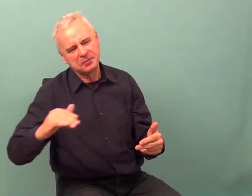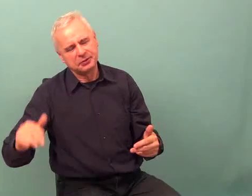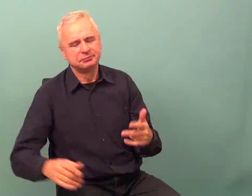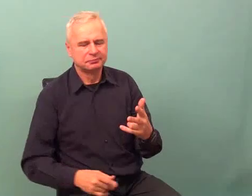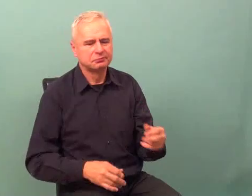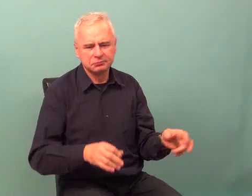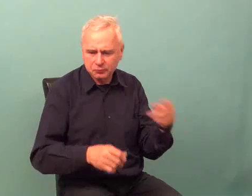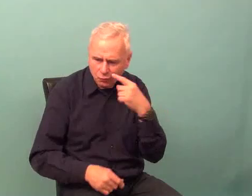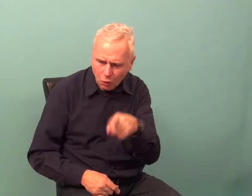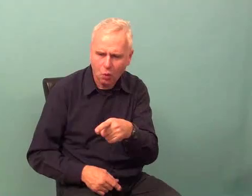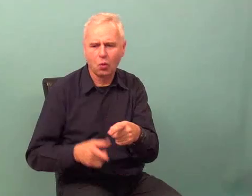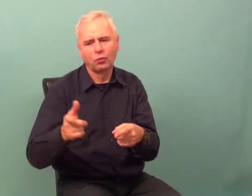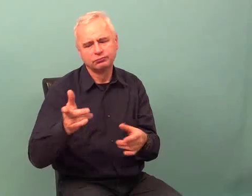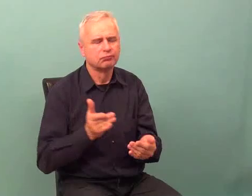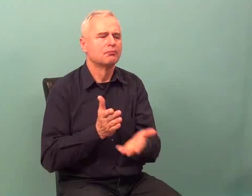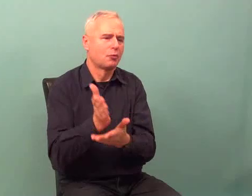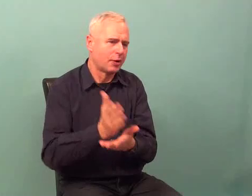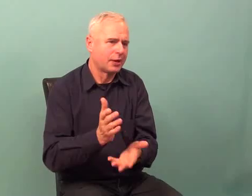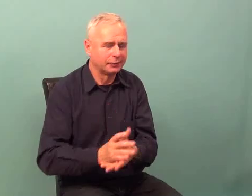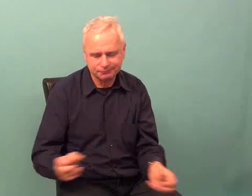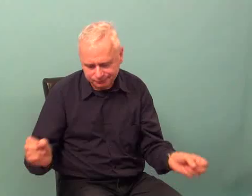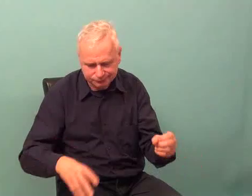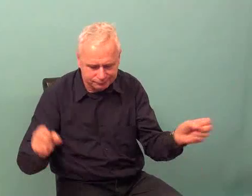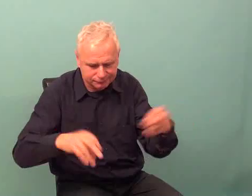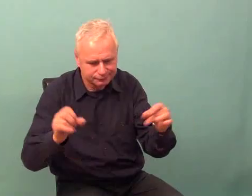Chłopcy zauważyli co się stało i pomogli zbierać gruszki.